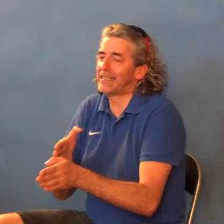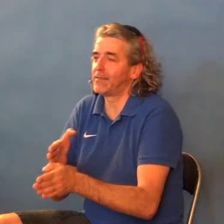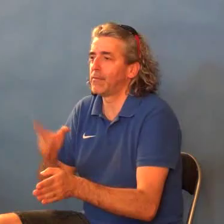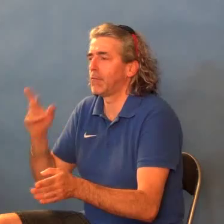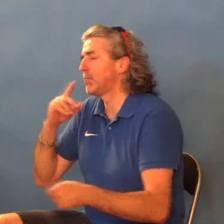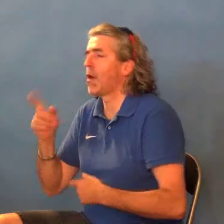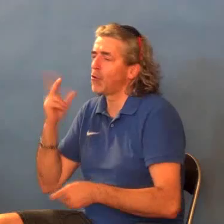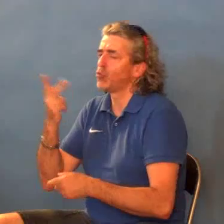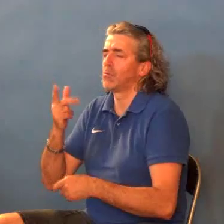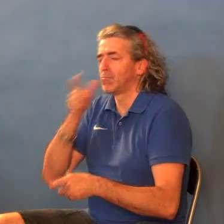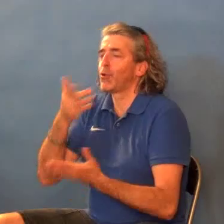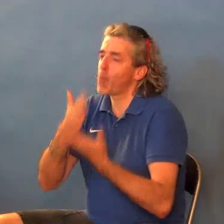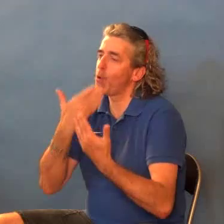Chłopiec podziękował trzem łobuzom, którzy mu pomogli...